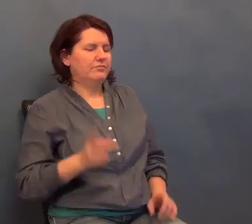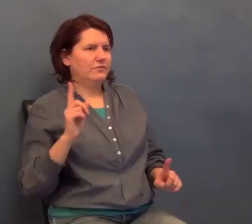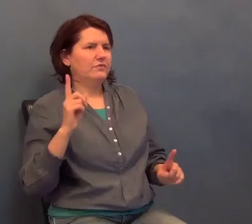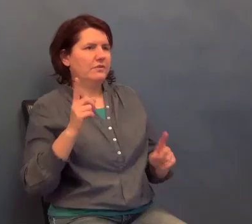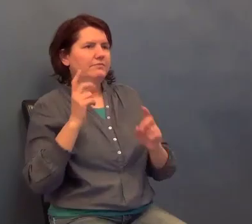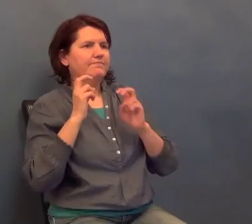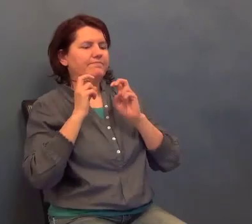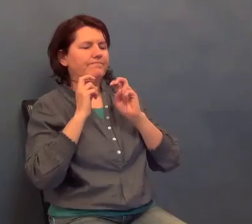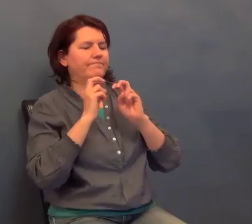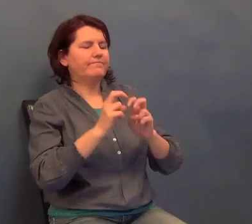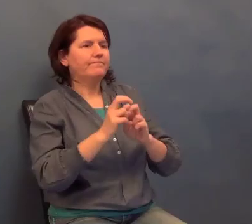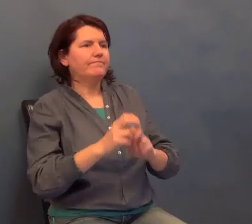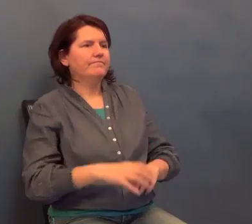Uwaga na tramwaj.